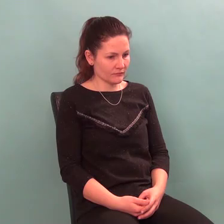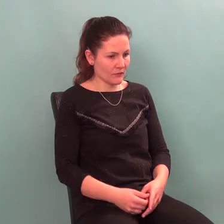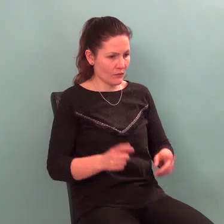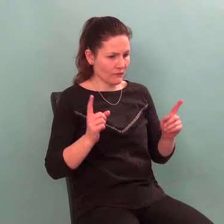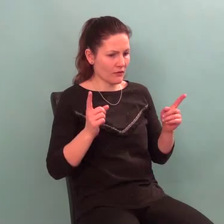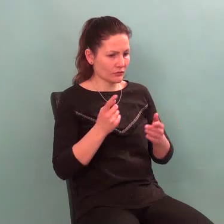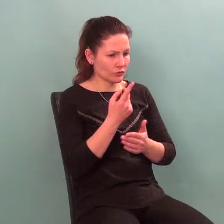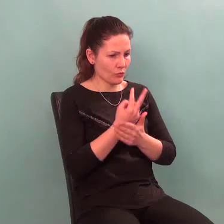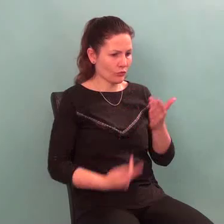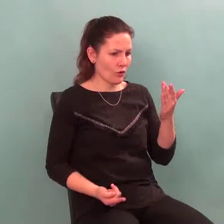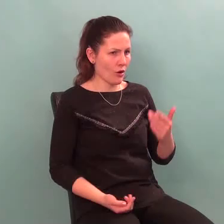Trzeba uważać, bo można się utopić.